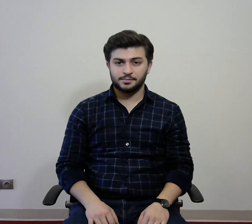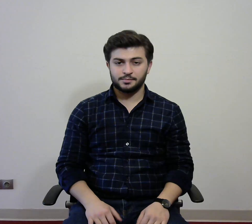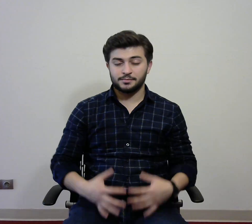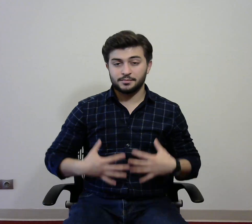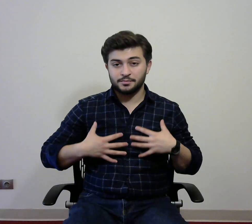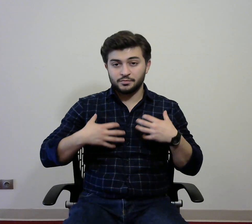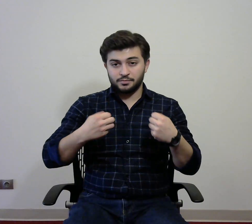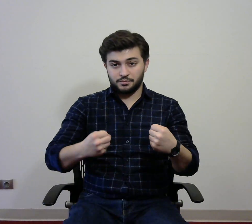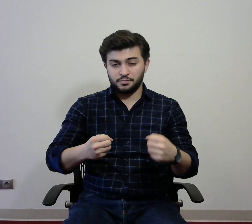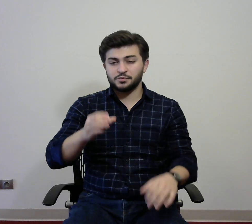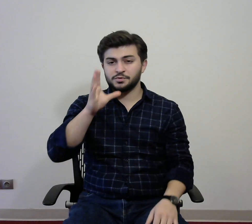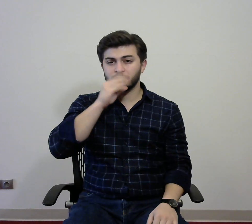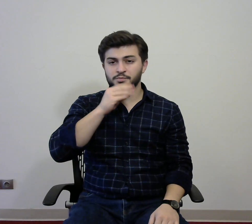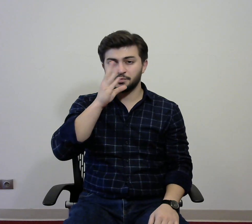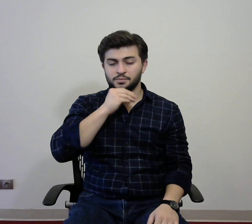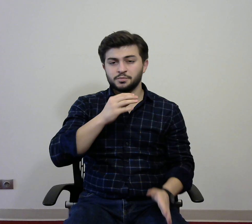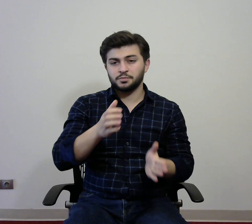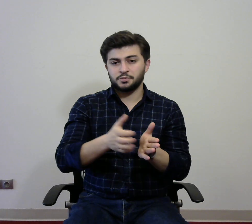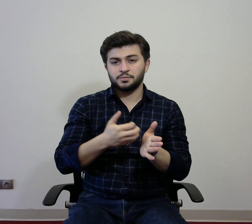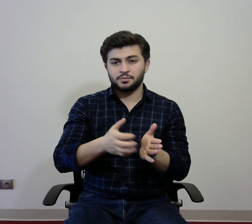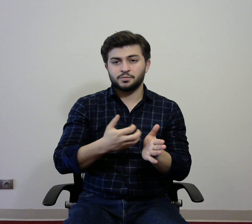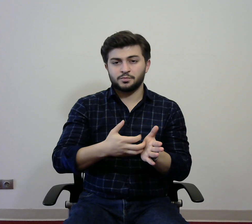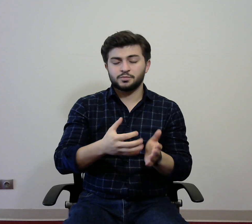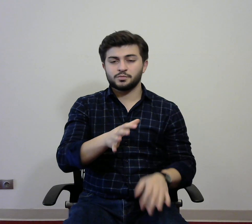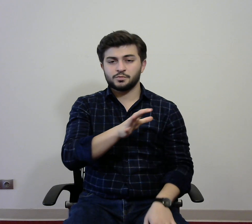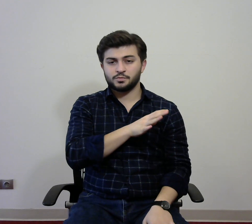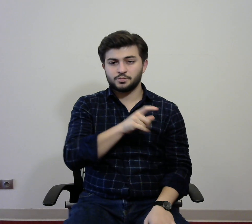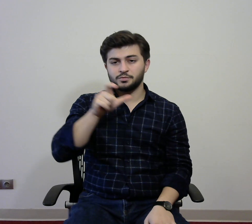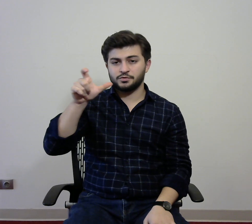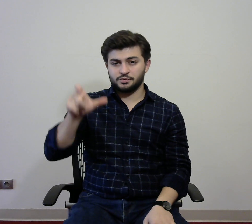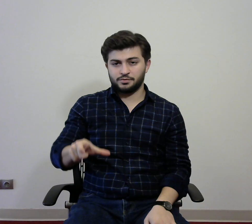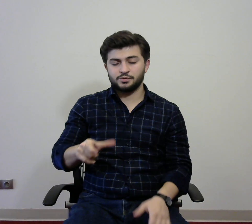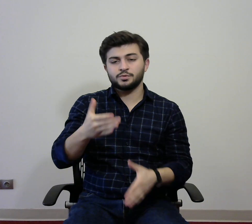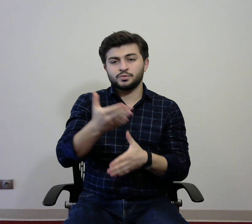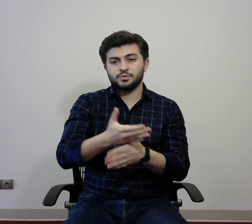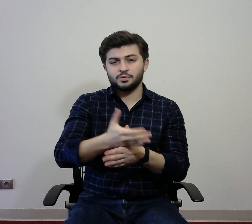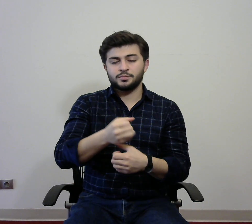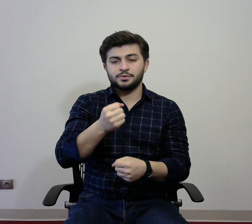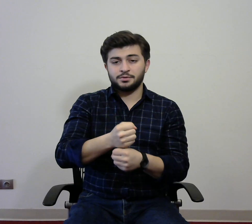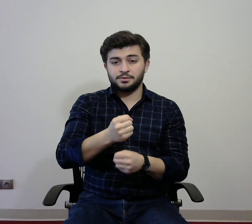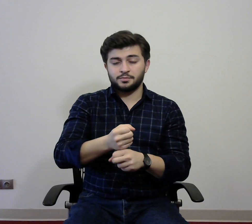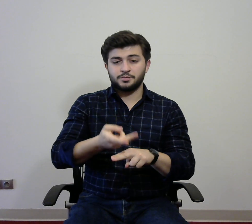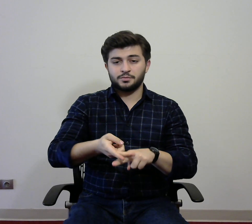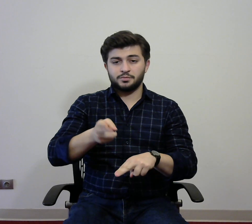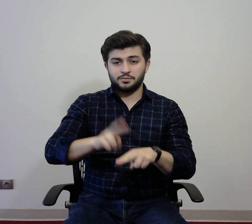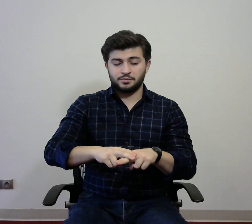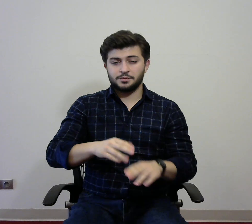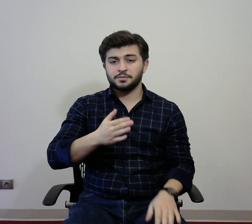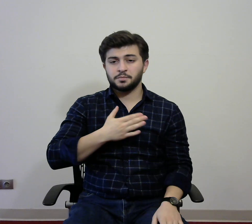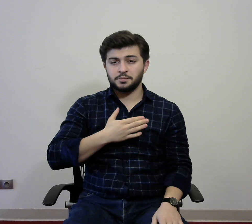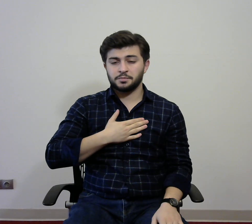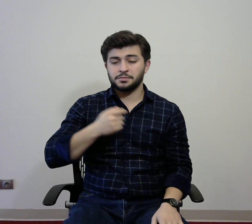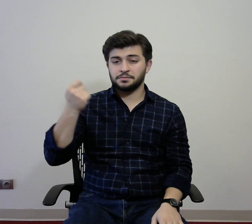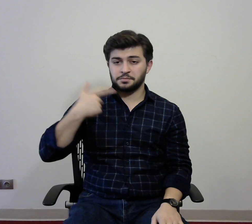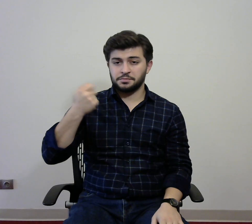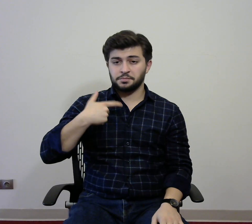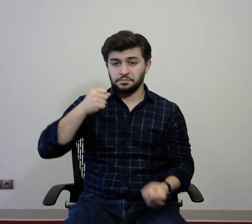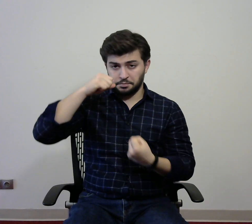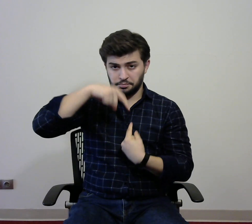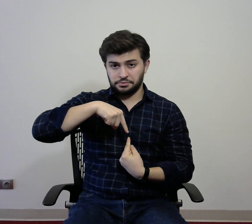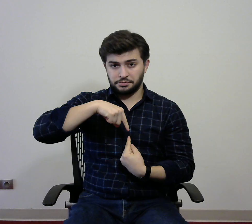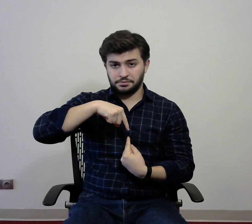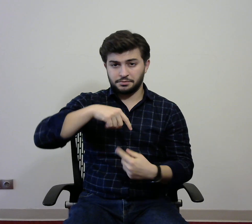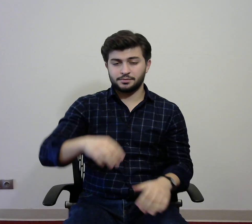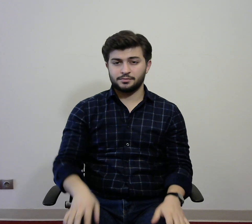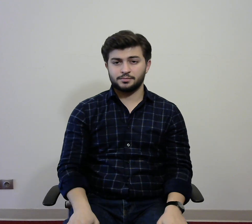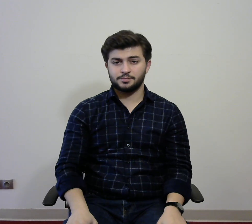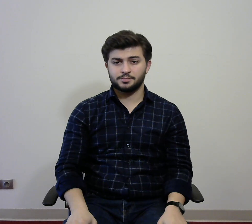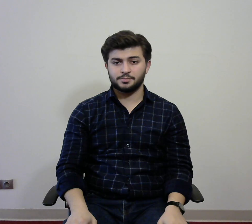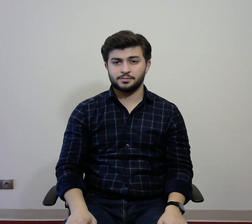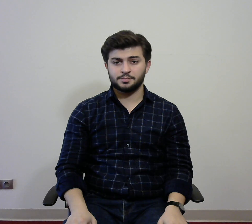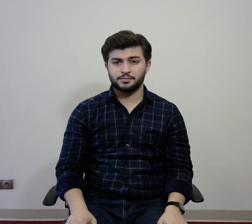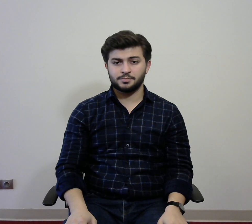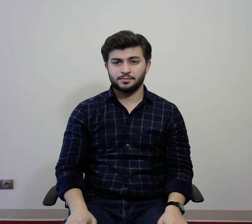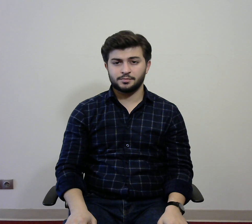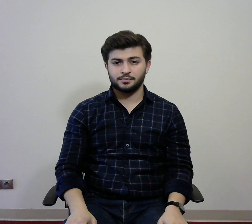Sağlamlıq imkanı məhdud olan şəxsə kömək etdiyimə görə mənə ödəniş düşürmü?